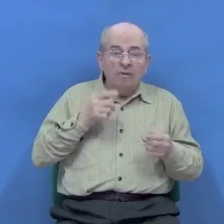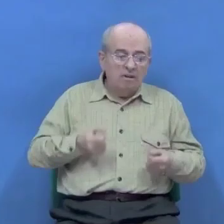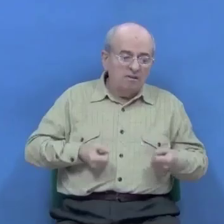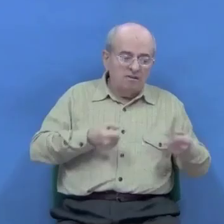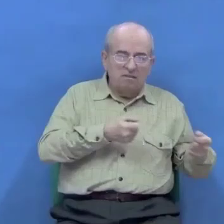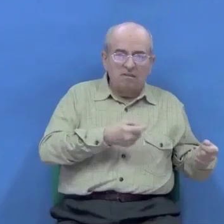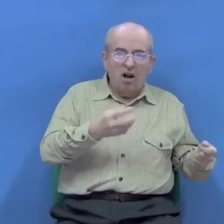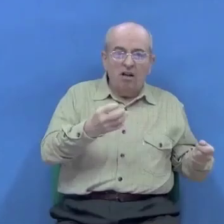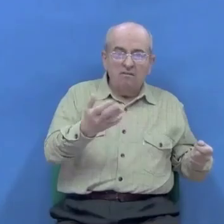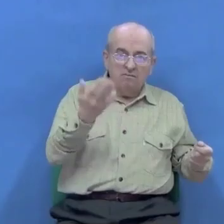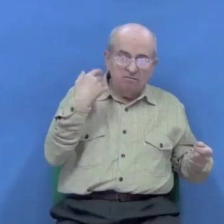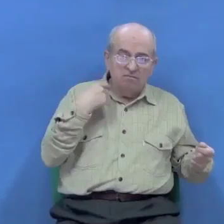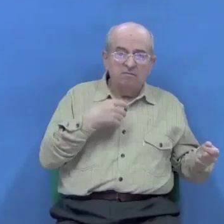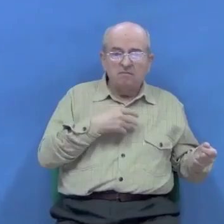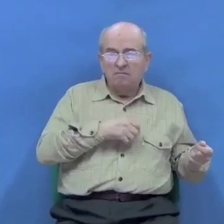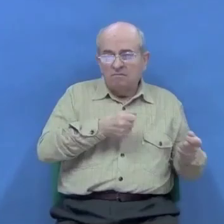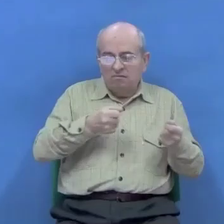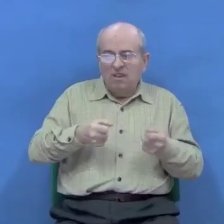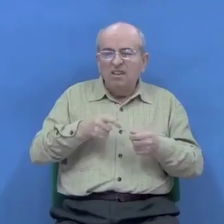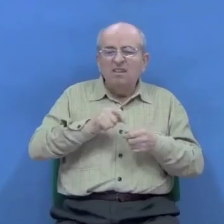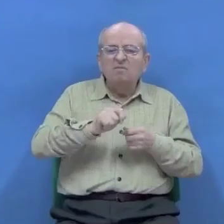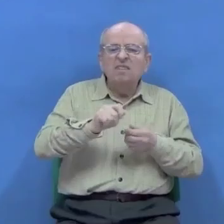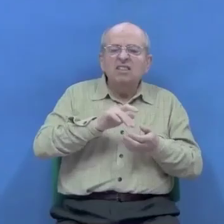Informują: uwaga, zdjąć drezynę, bo nadjeżdża pociąg.